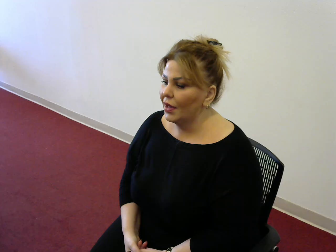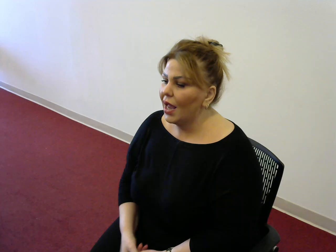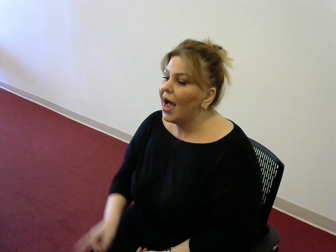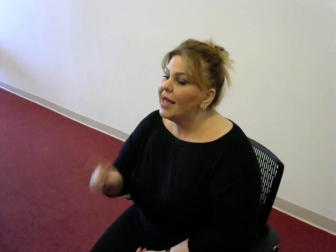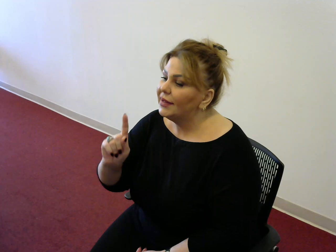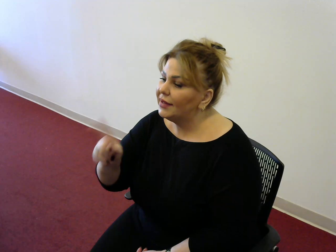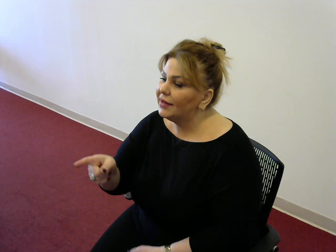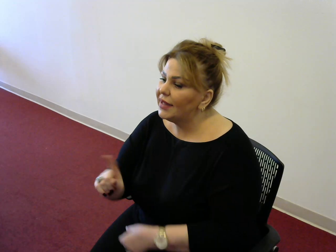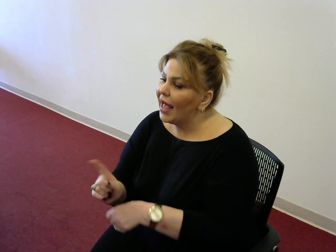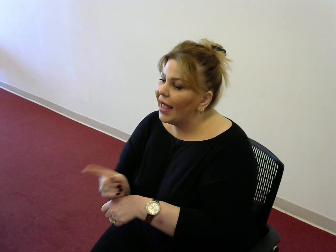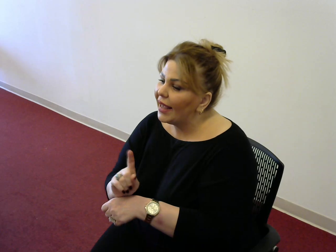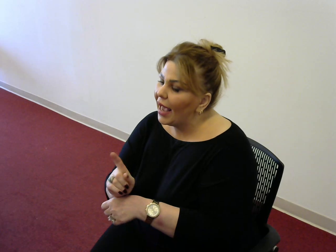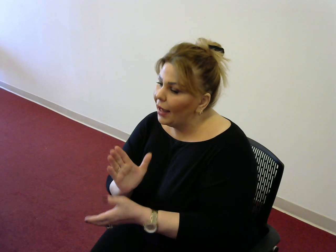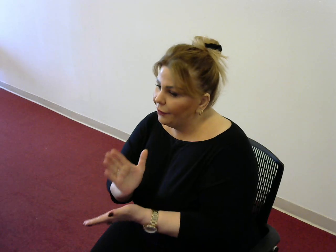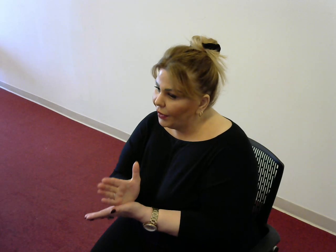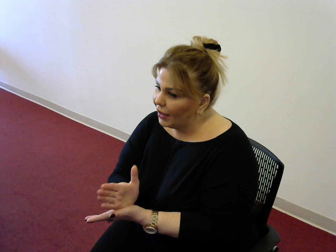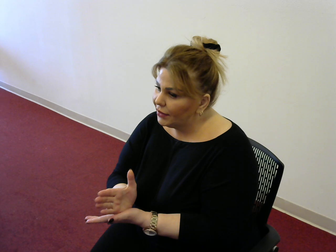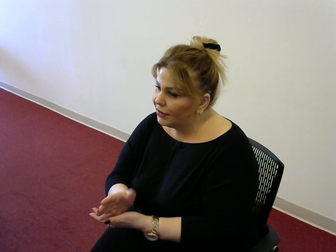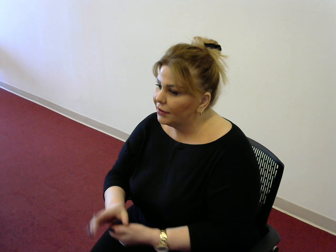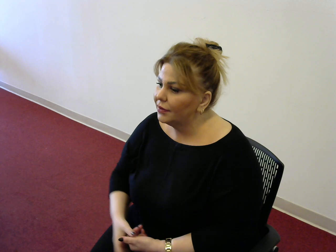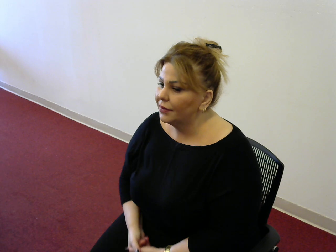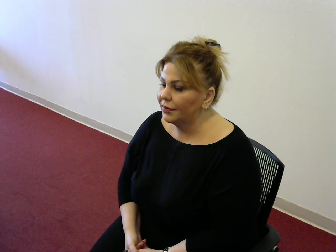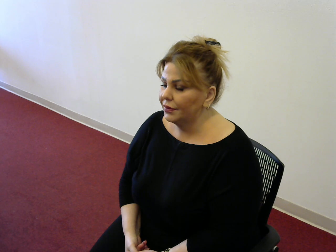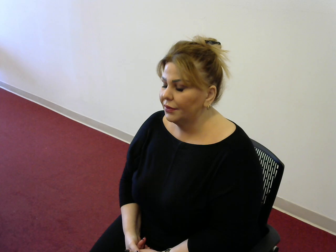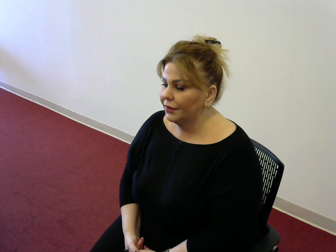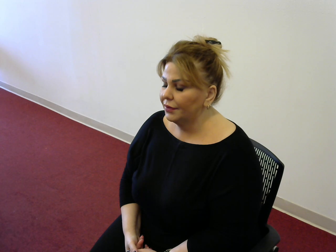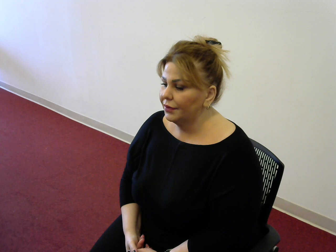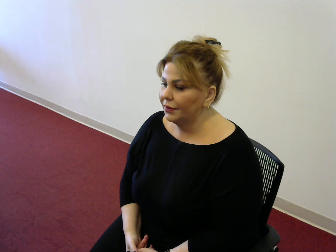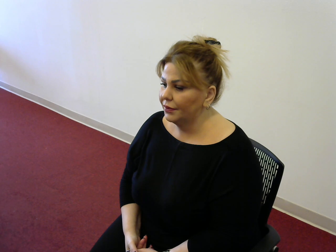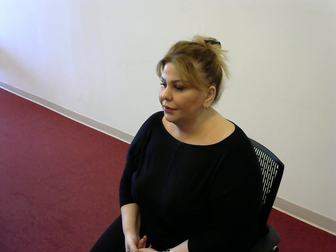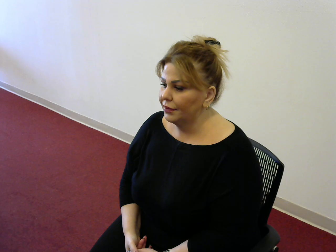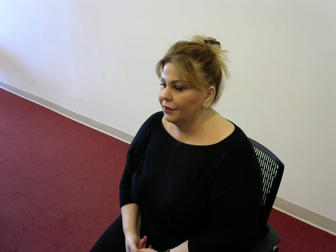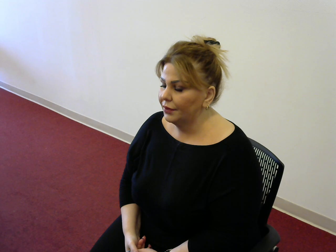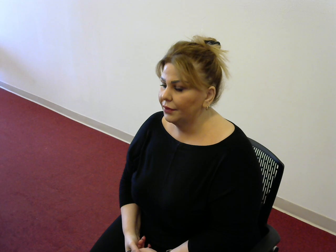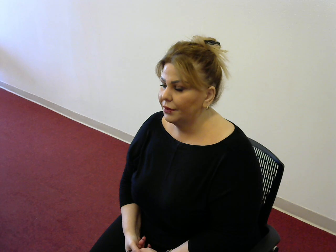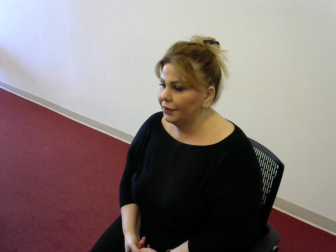Sizdə qələm varmı?